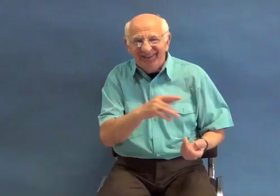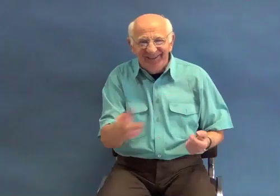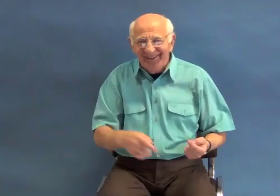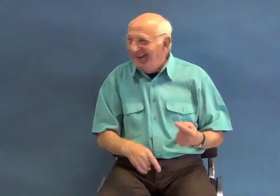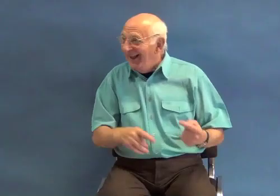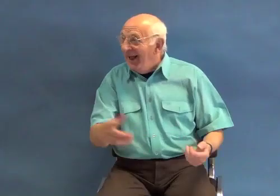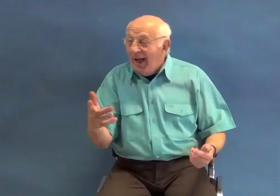Nie wolno.